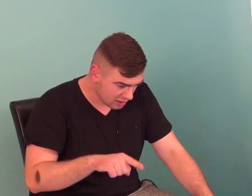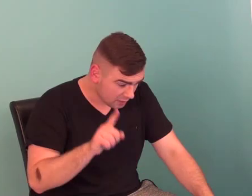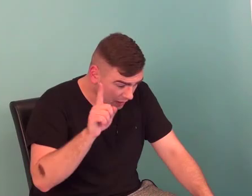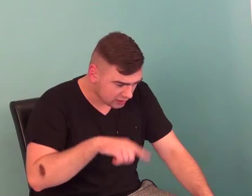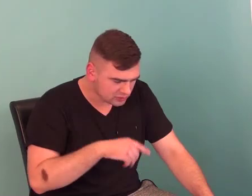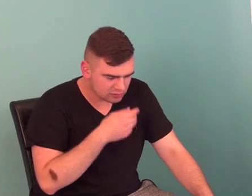A, miesiąc.